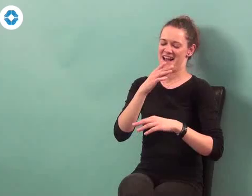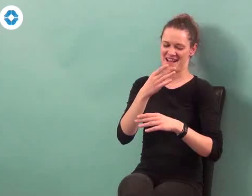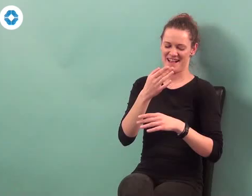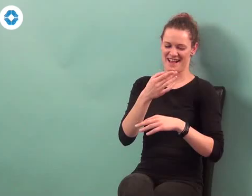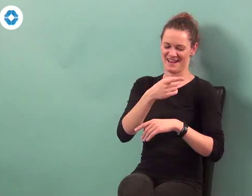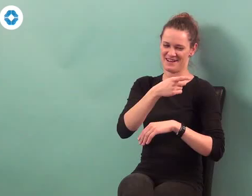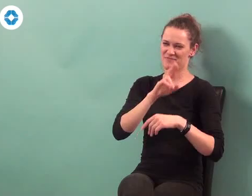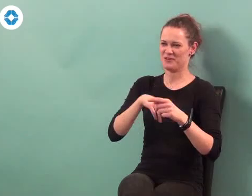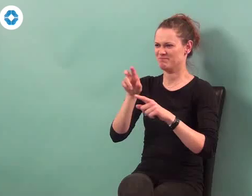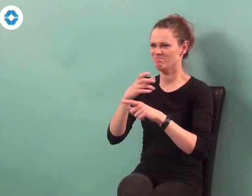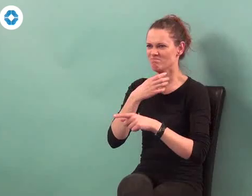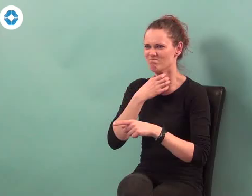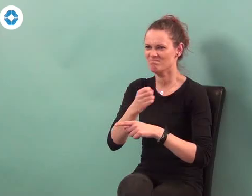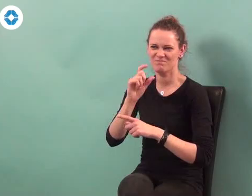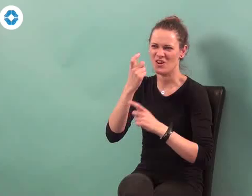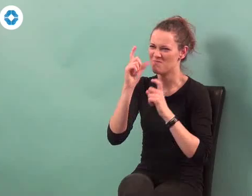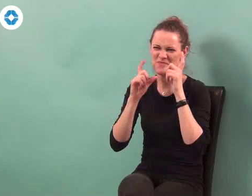Policjant patrzy na niego i jest podenerwowany, pokazał jakąś minę.